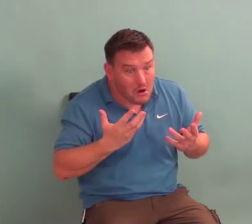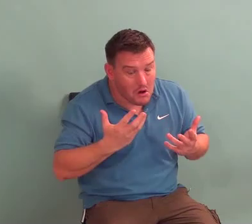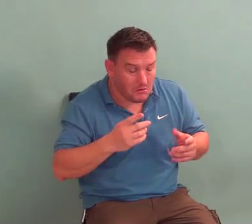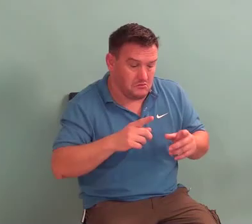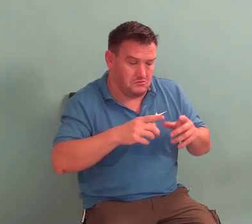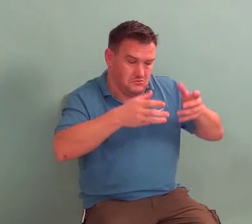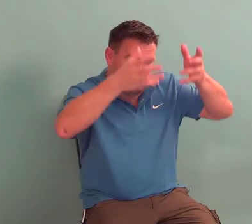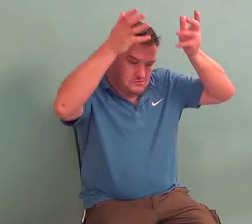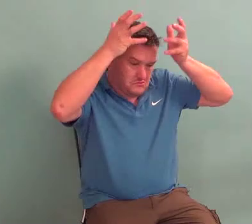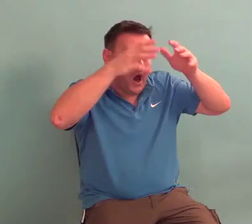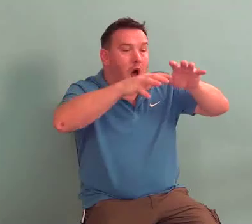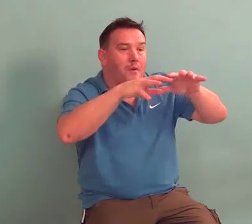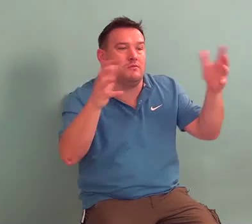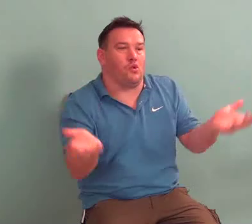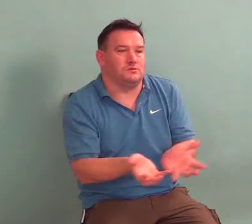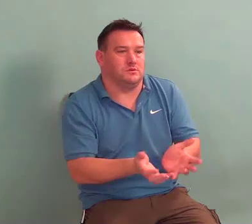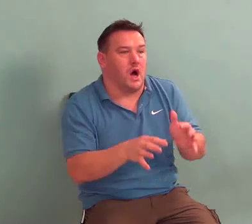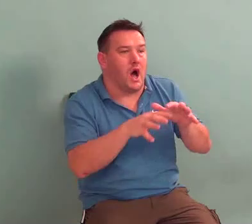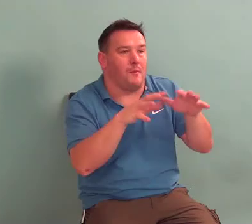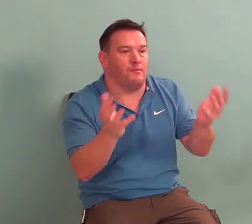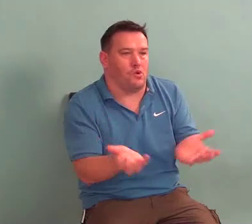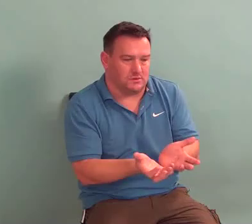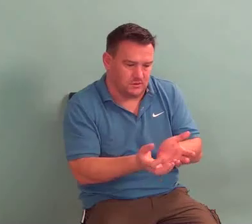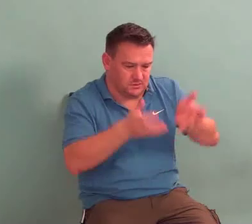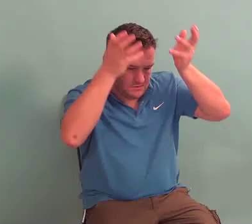Postawiła na głowie arbuz.